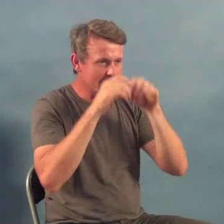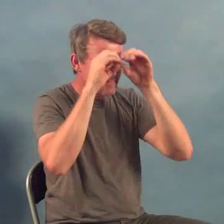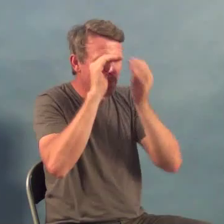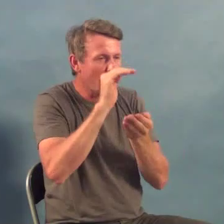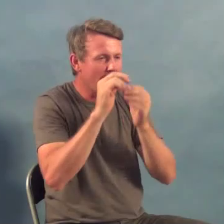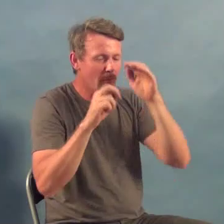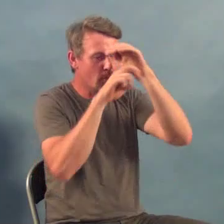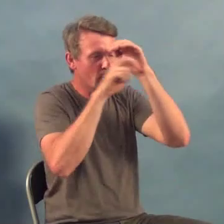Ptaszek sobie podskakuje.